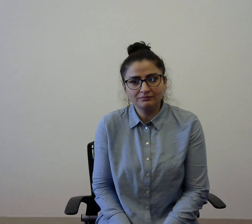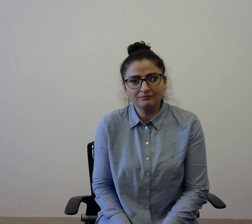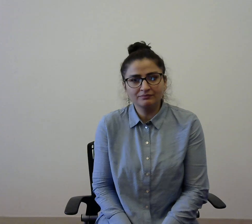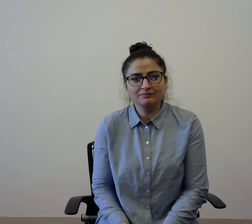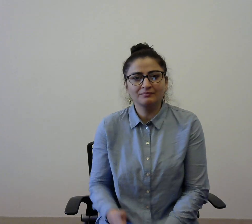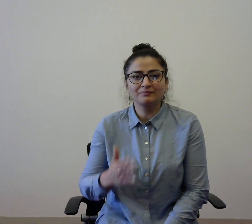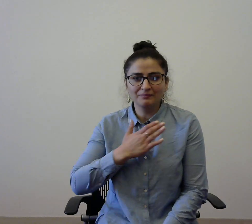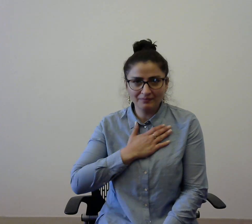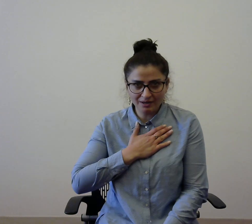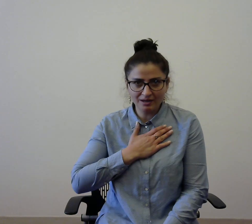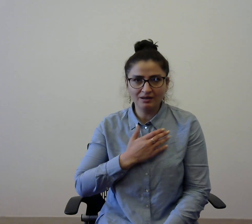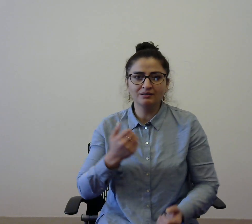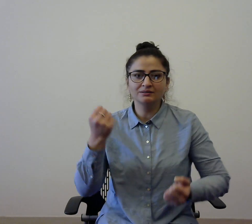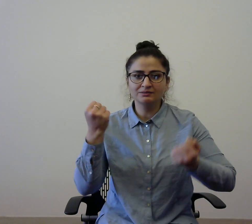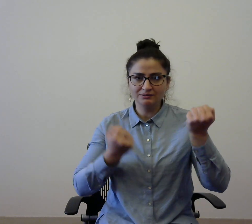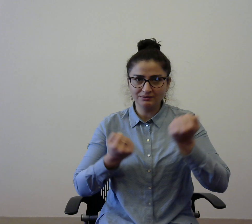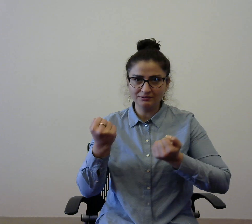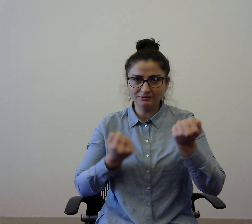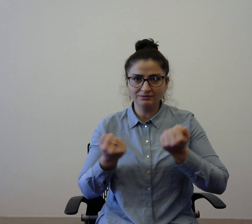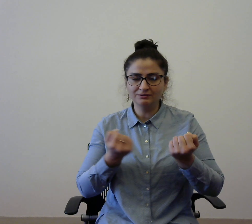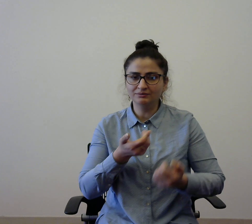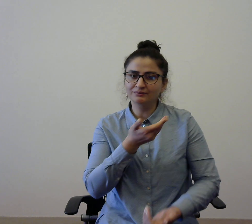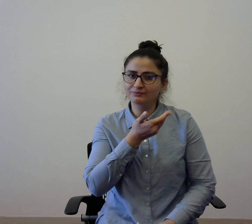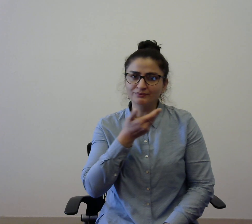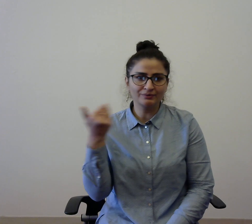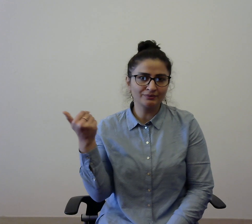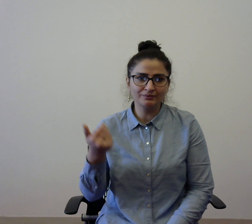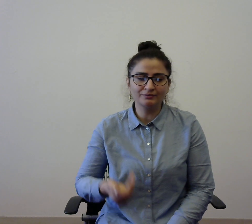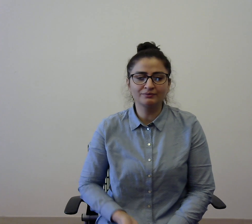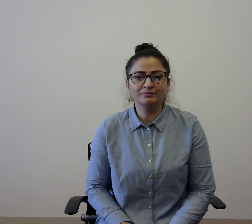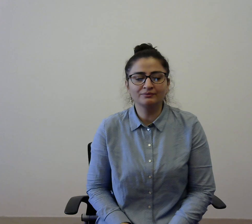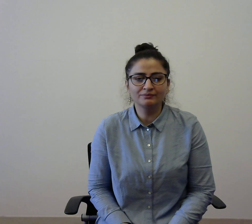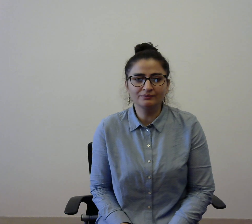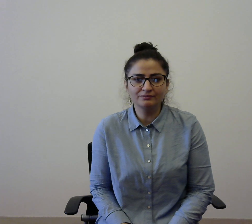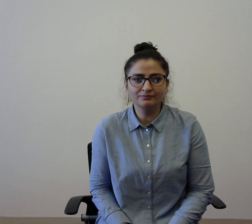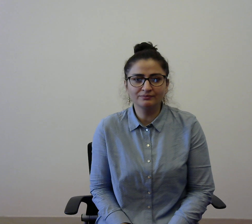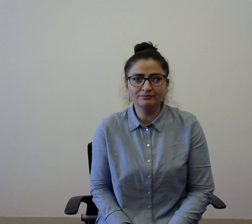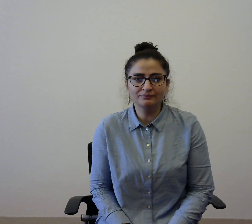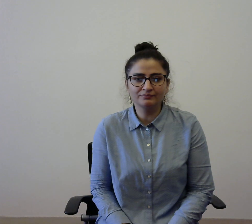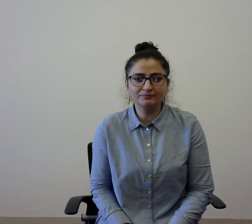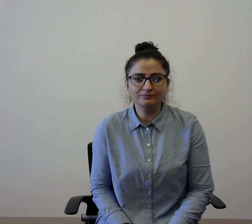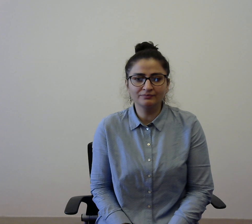Mənim avtomobilim yoxdur